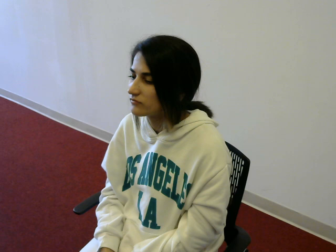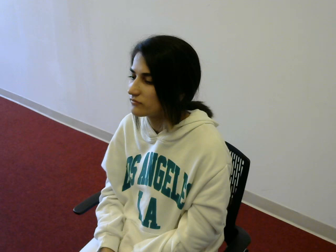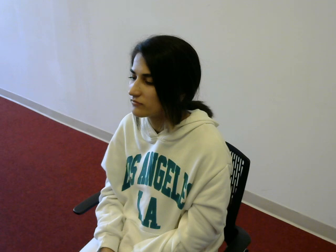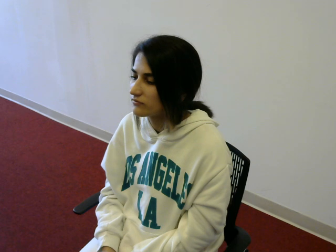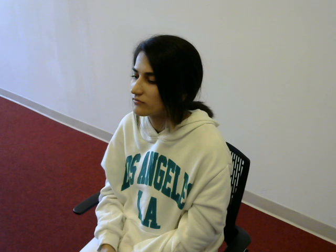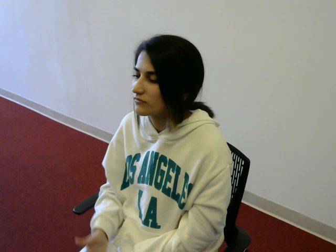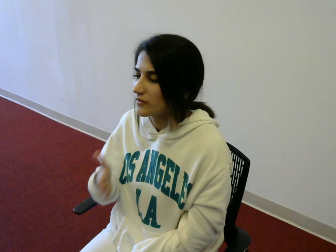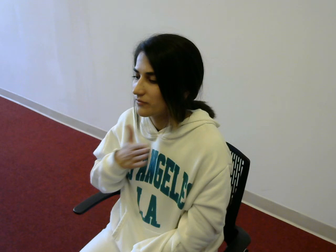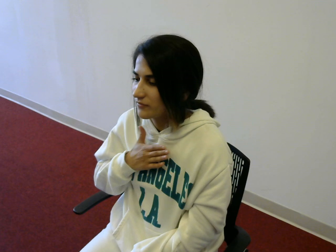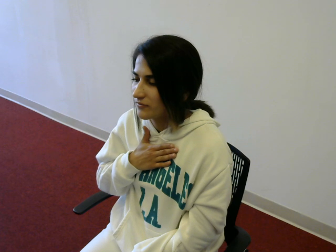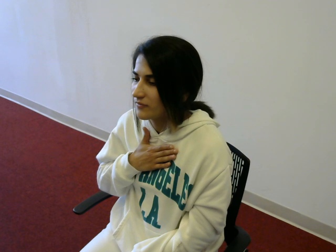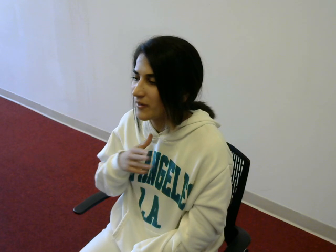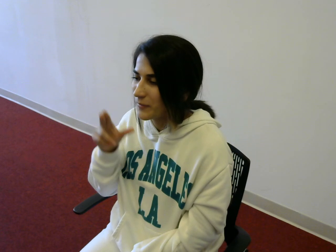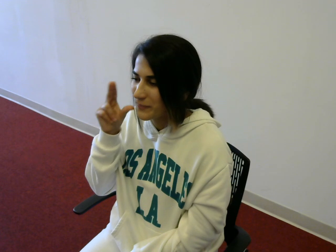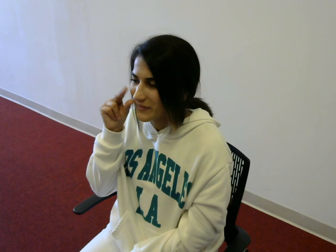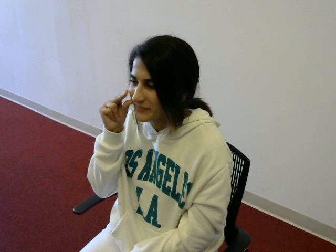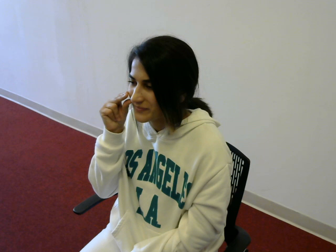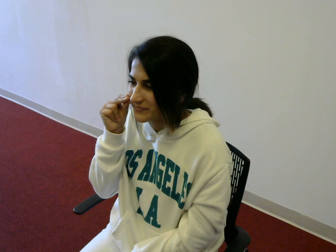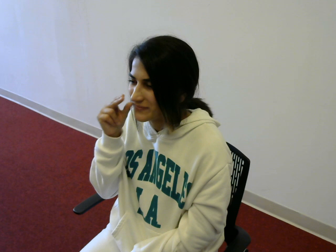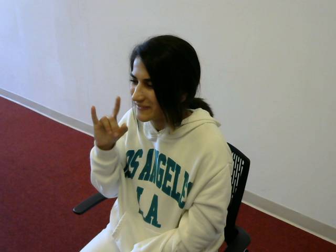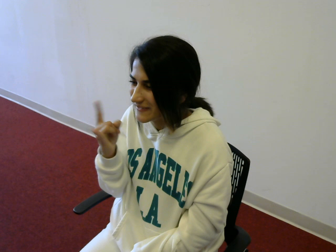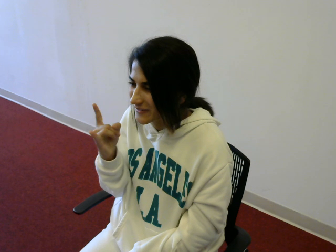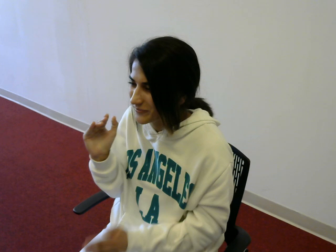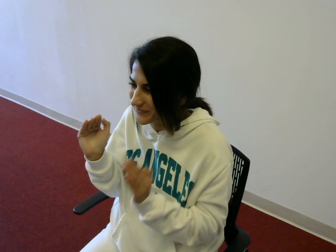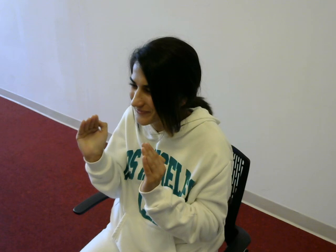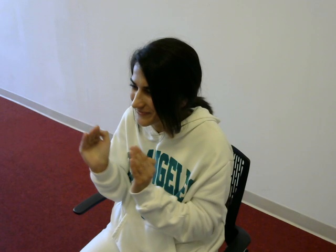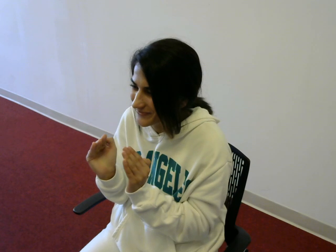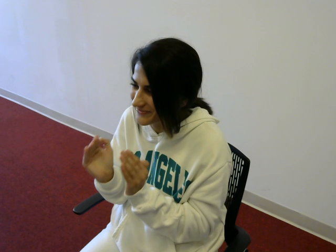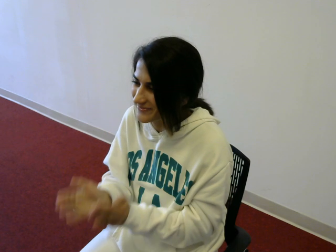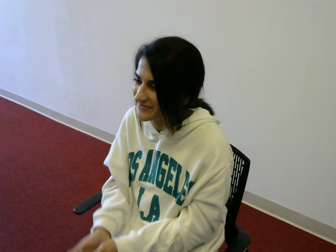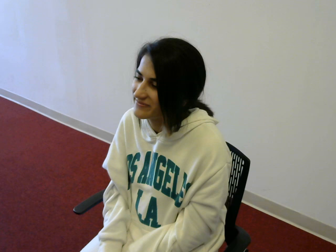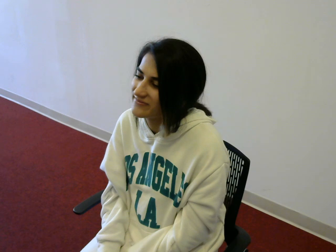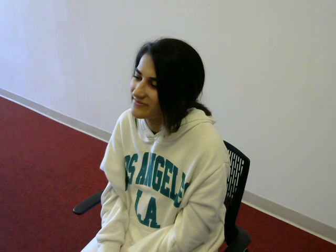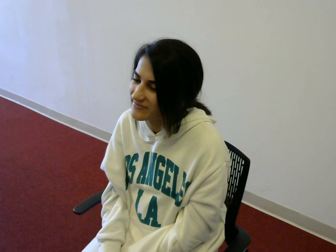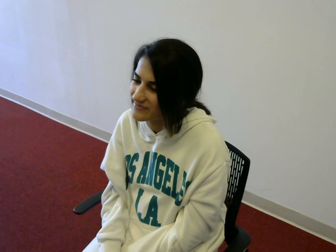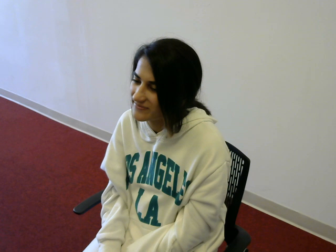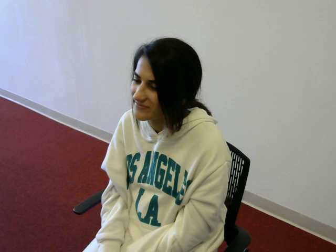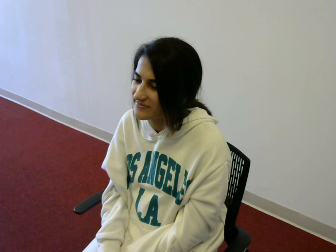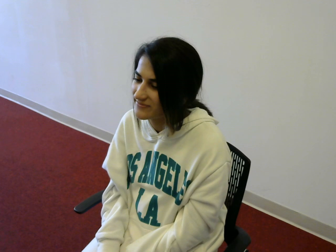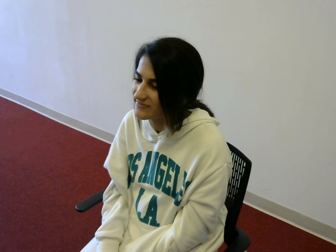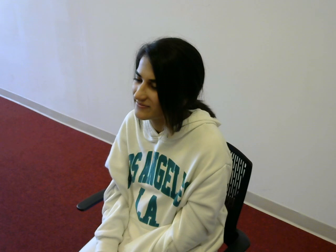Mənim pişiyim balacadır